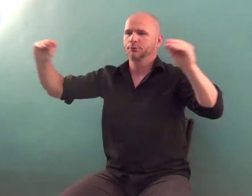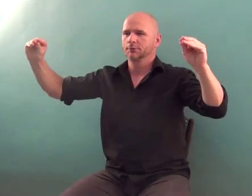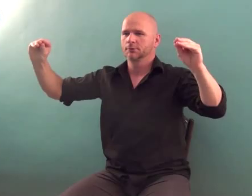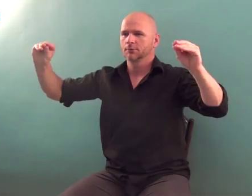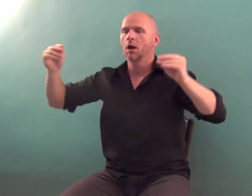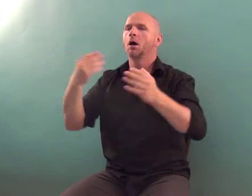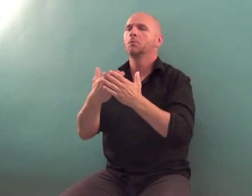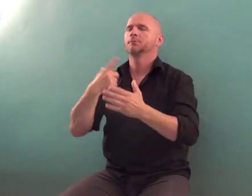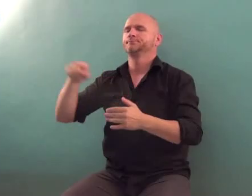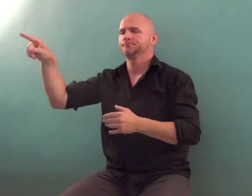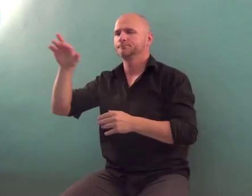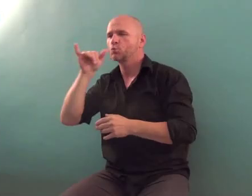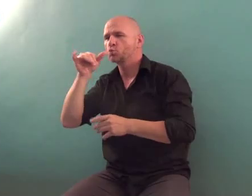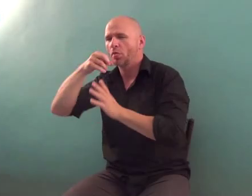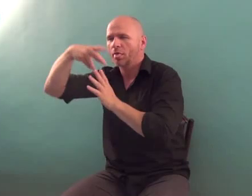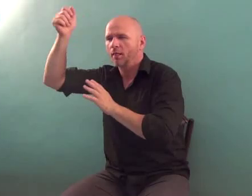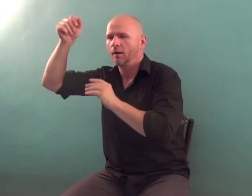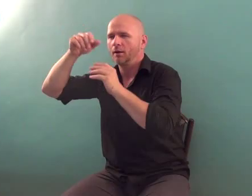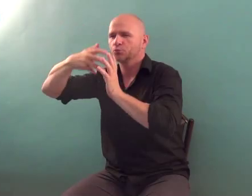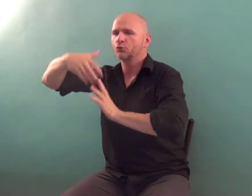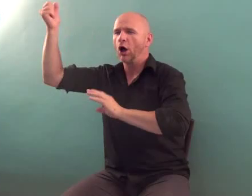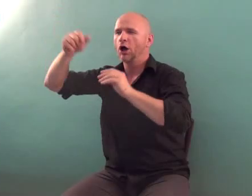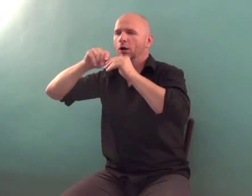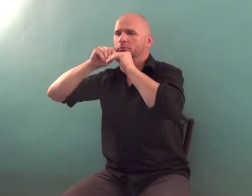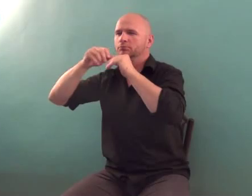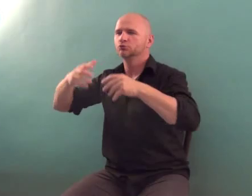Okazało się, że ktoś palił papierosy i czujnik wykrył dym.